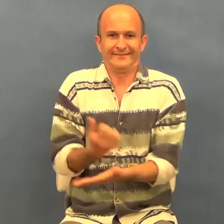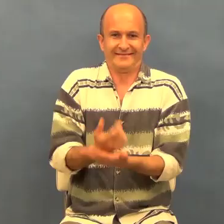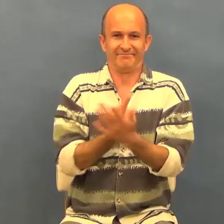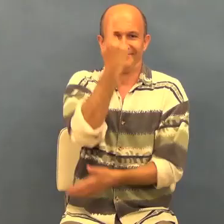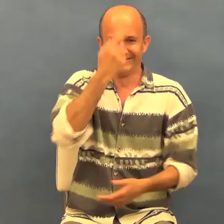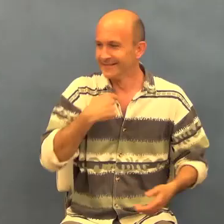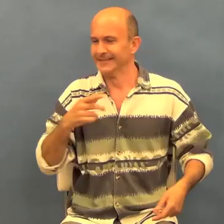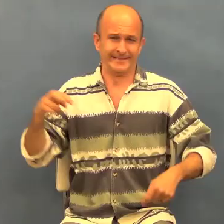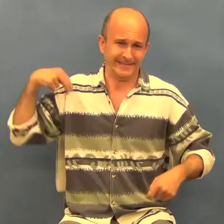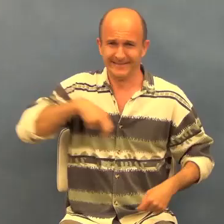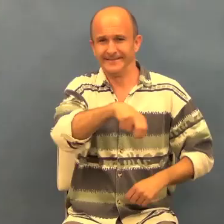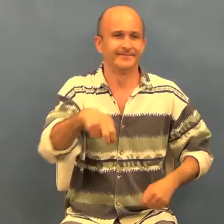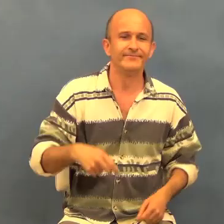Więc podchodzi do babci.